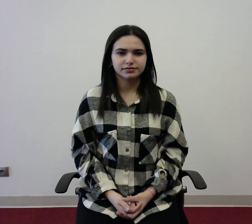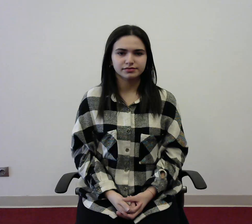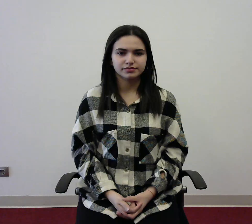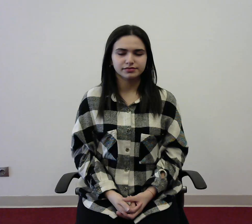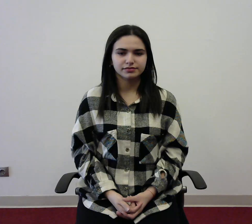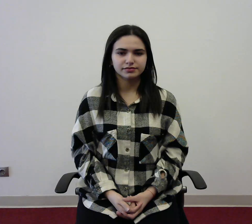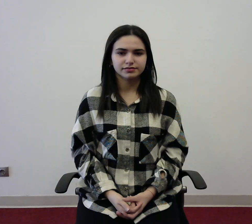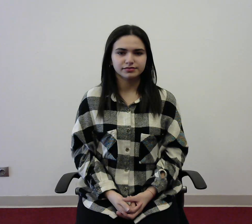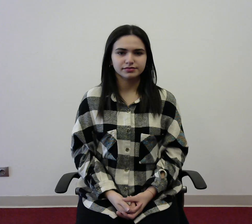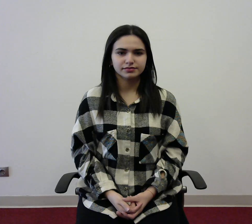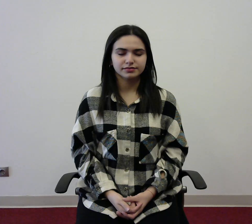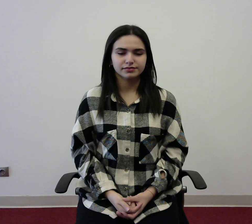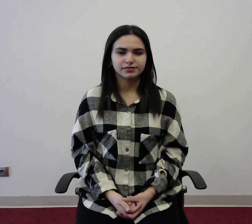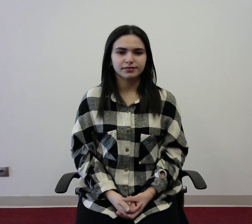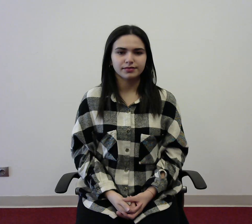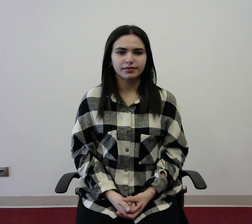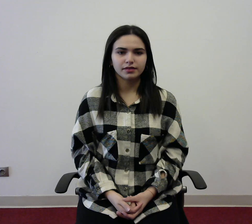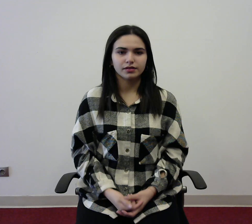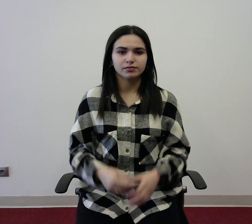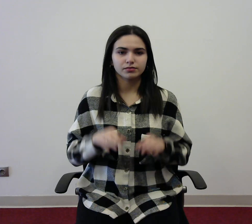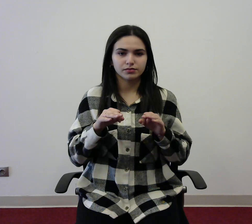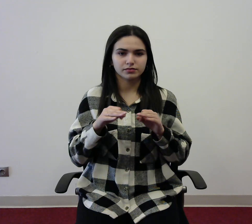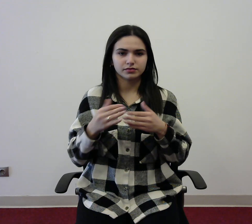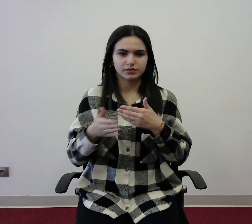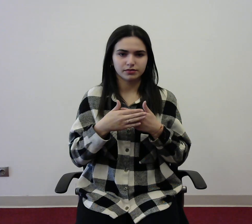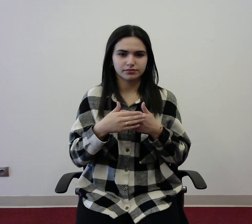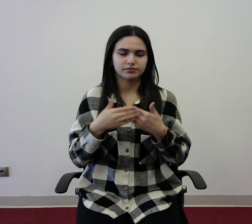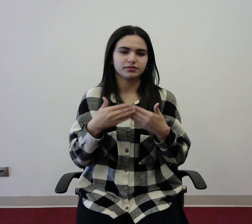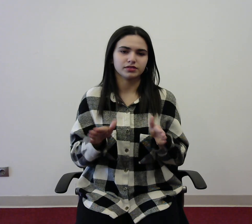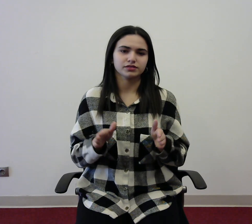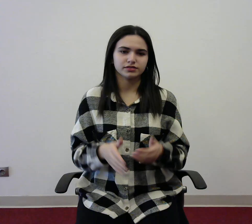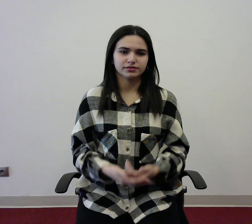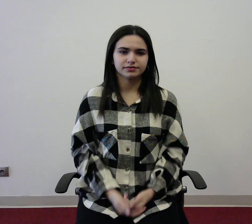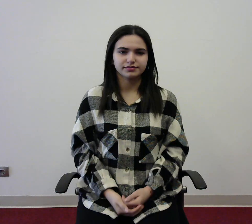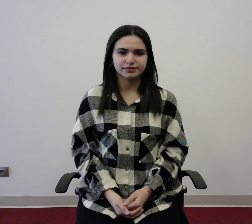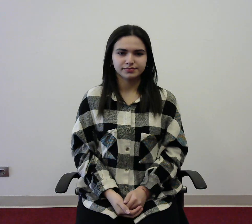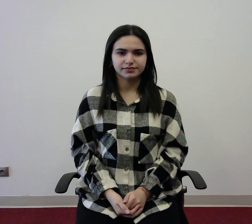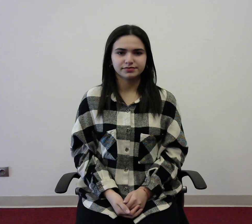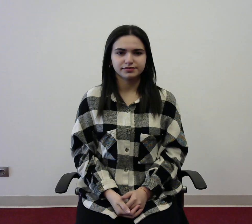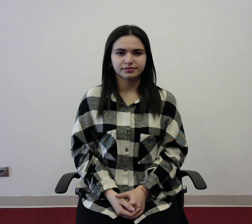Maşının qapısı açıqdır